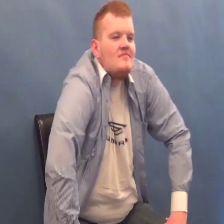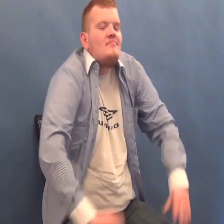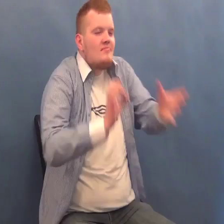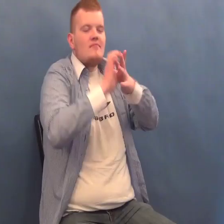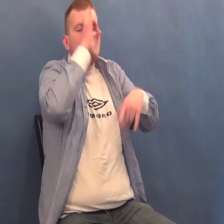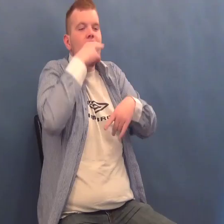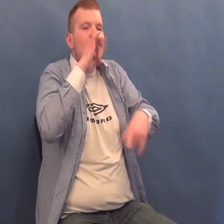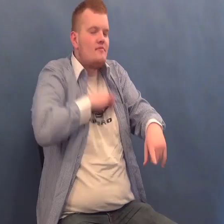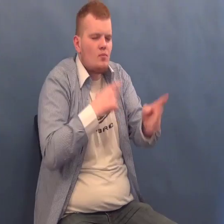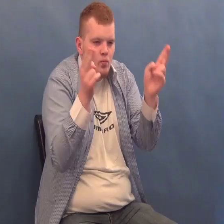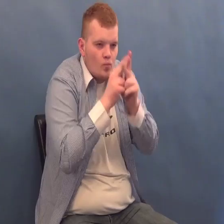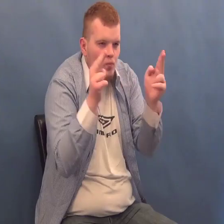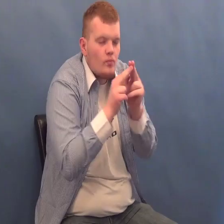Więc ojciec z synem umawiają się.